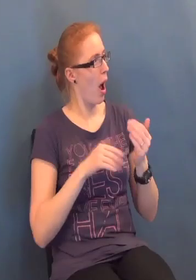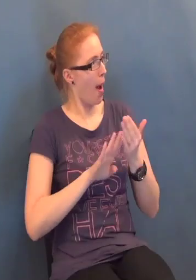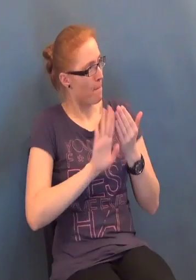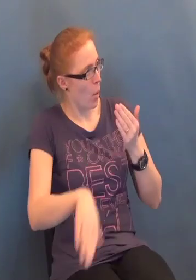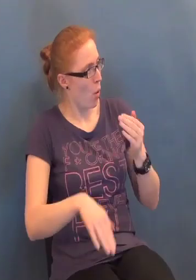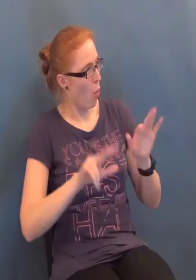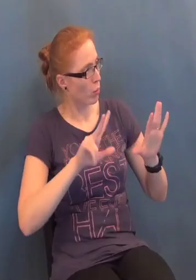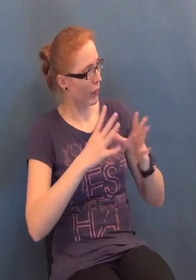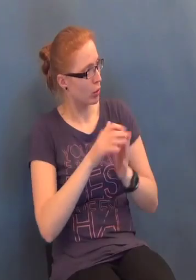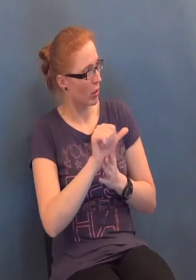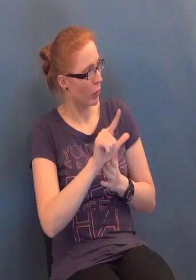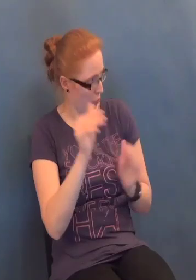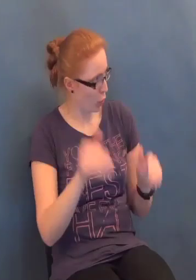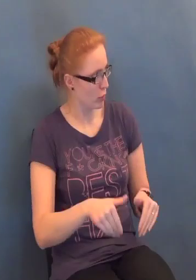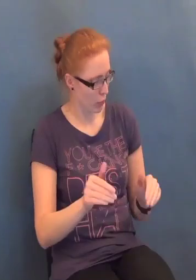A ja mogę później? Ósma, dziesiąta, jedenasta czy dwunasta?